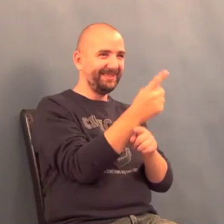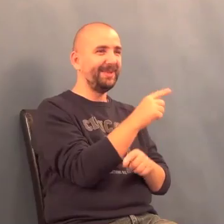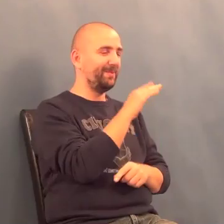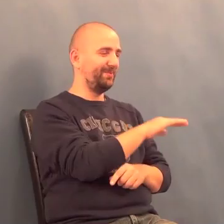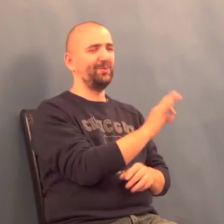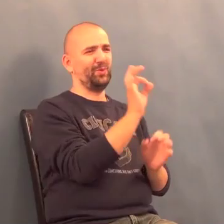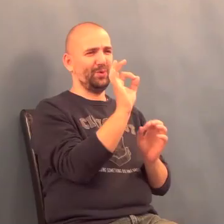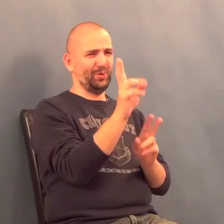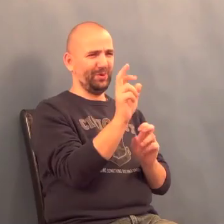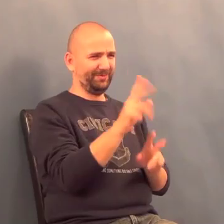Chłopiec odpowiedział OK".